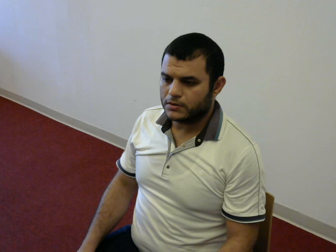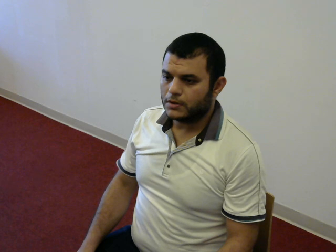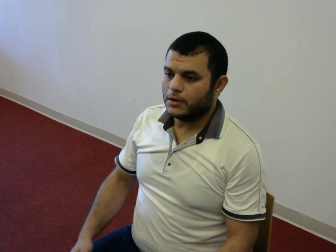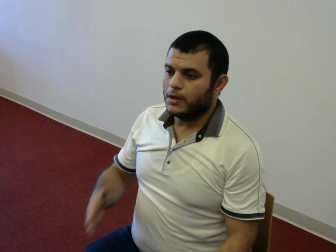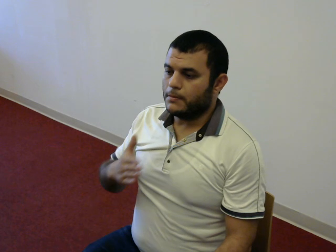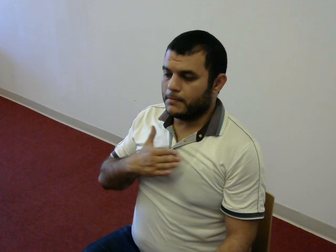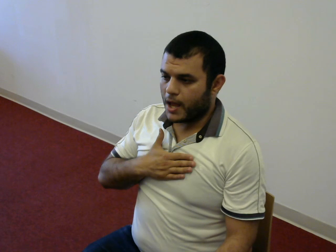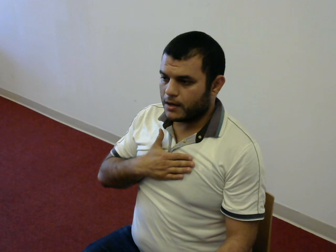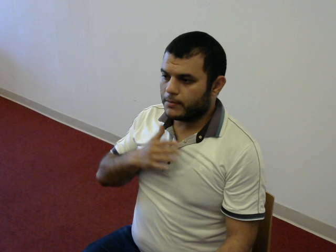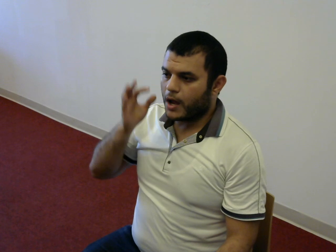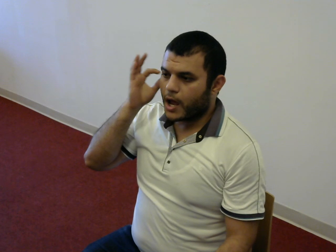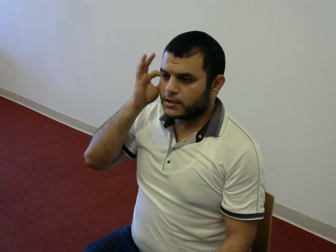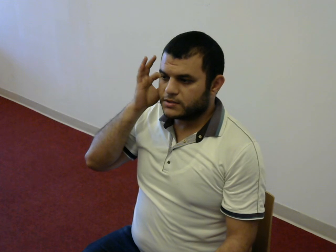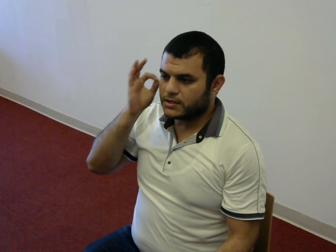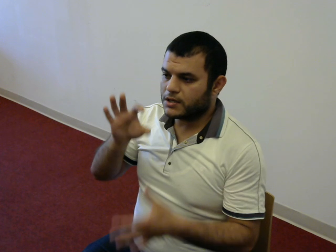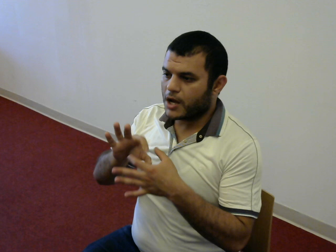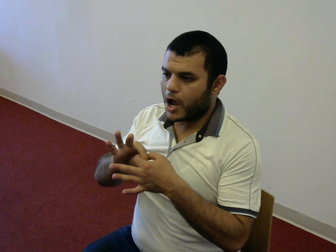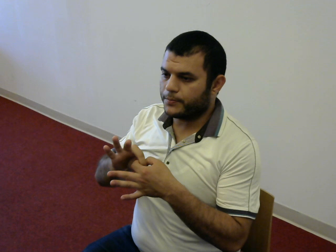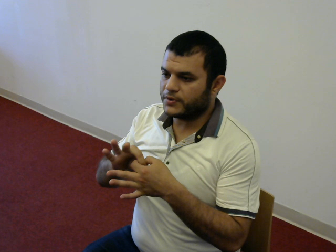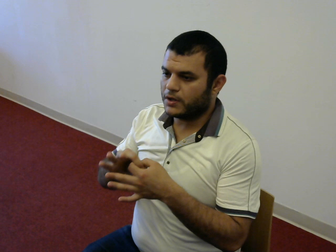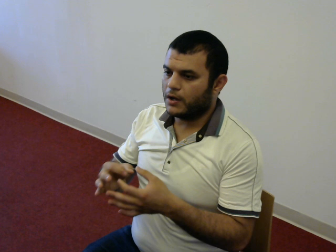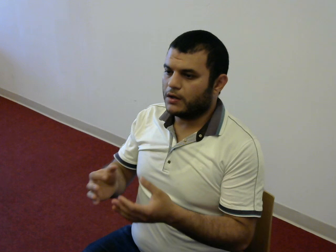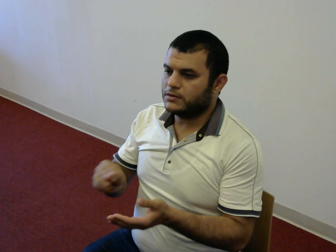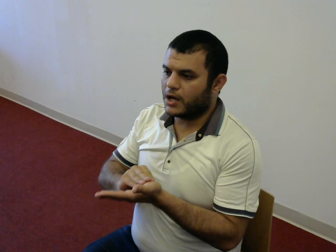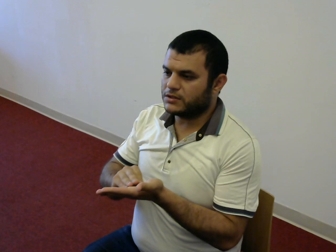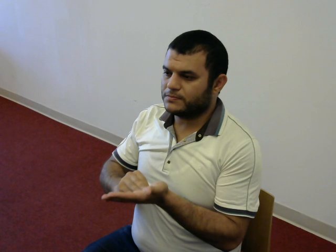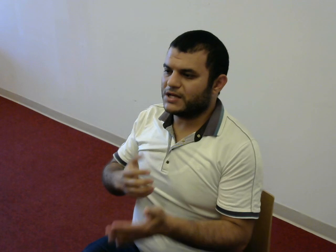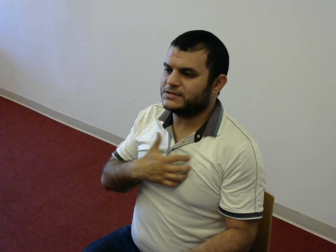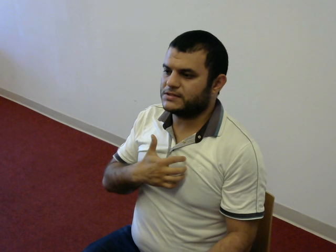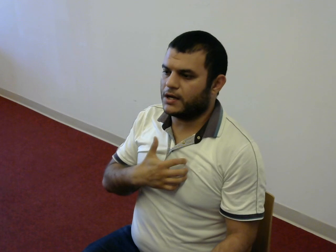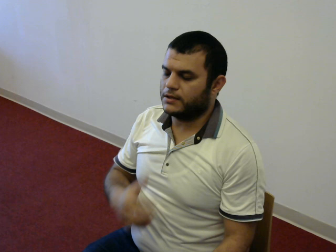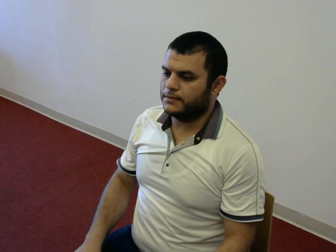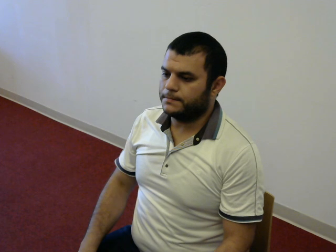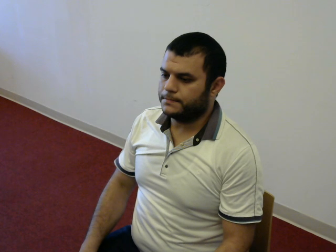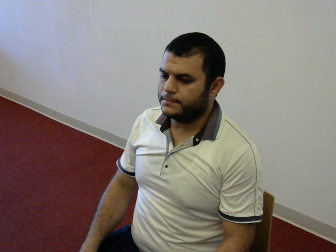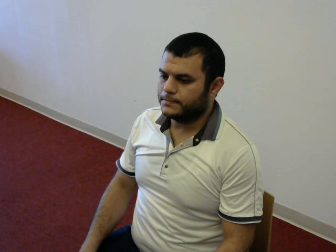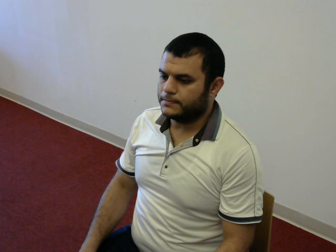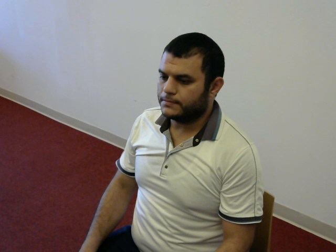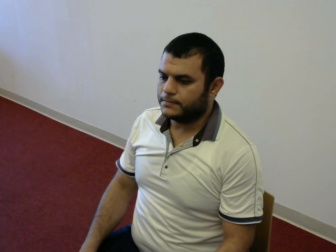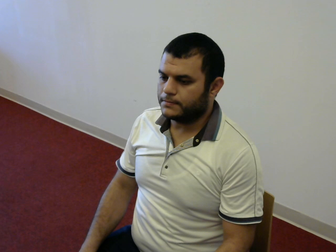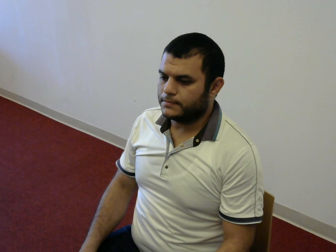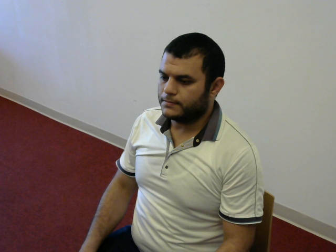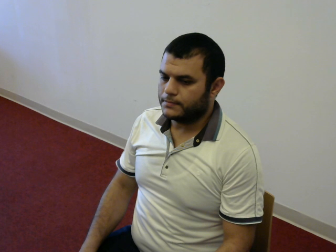Mən həkimin qəbuluna yazılmaq istəyirəm